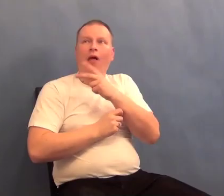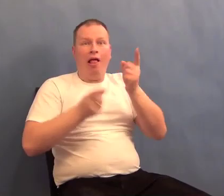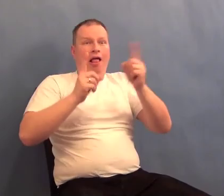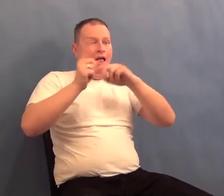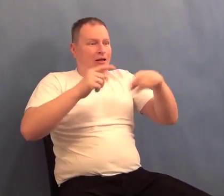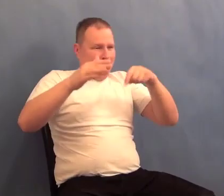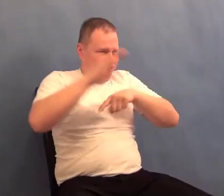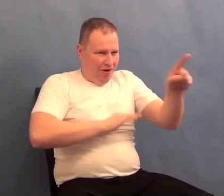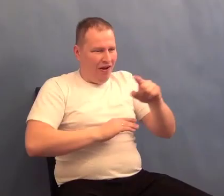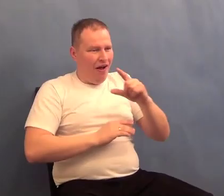Zaczął szybko uciekać.